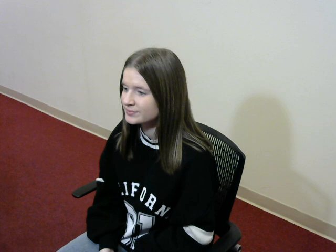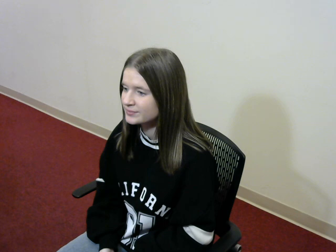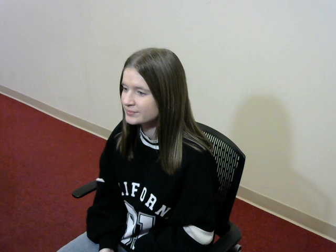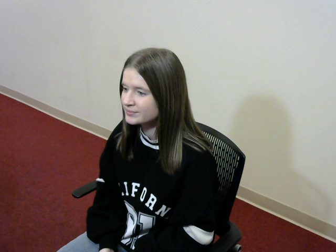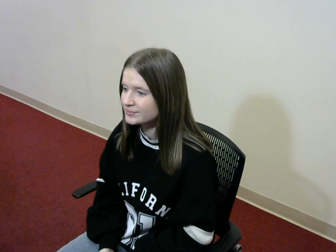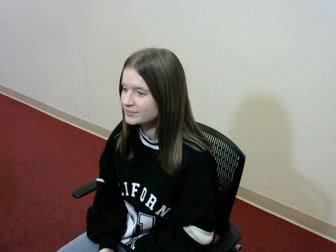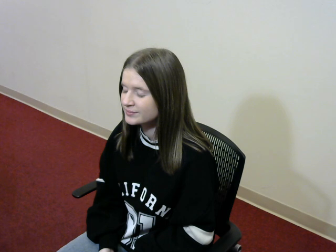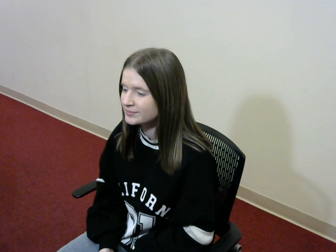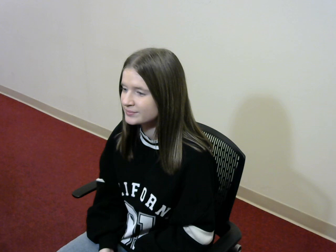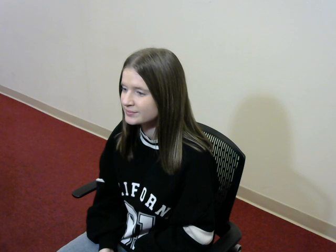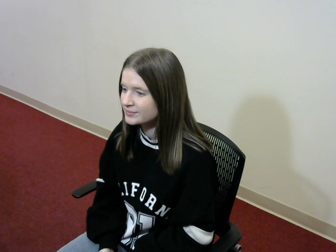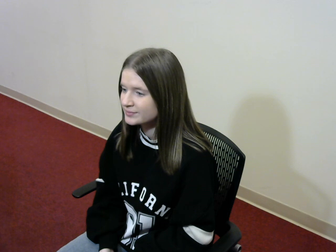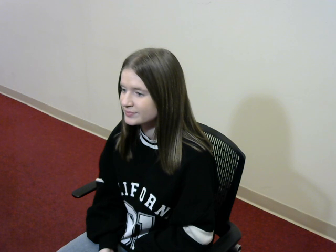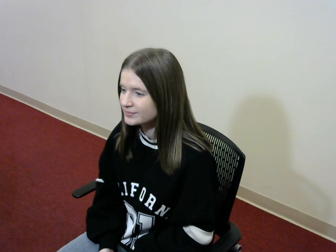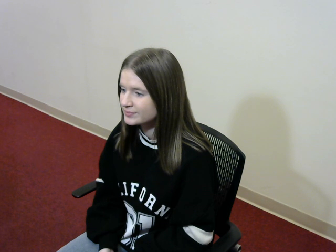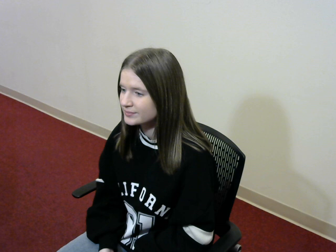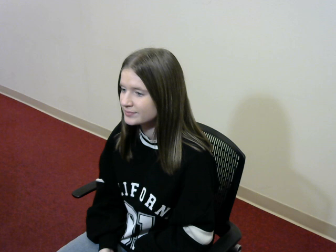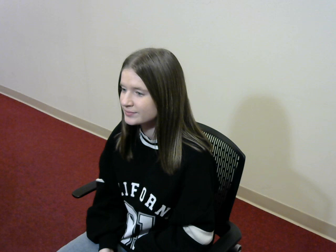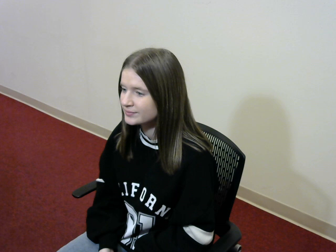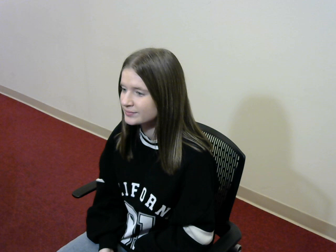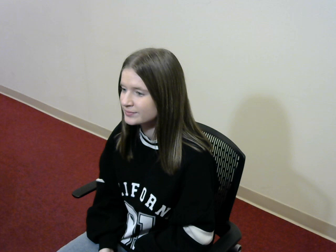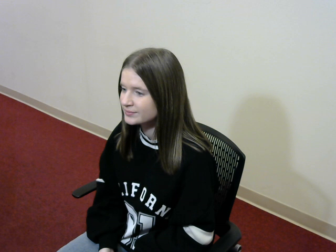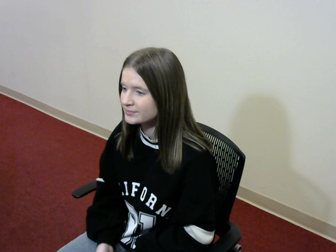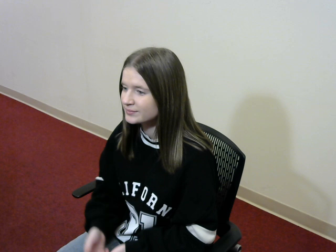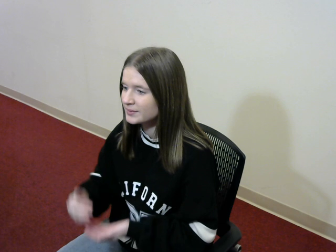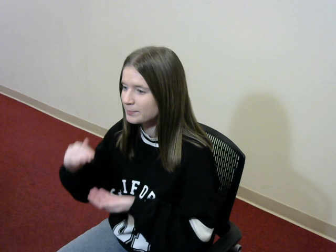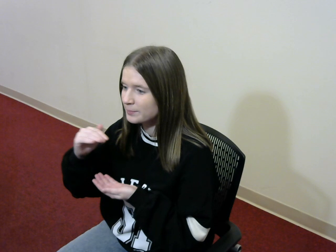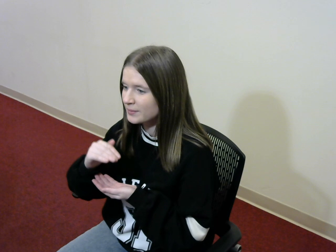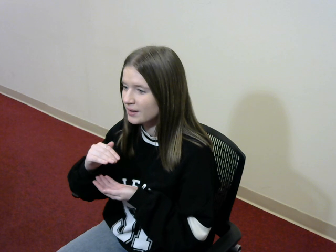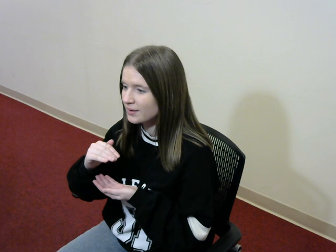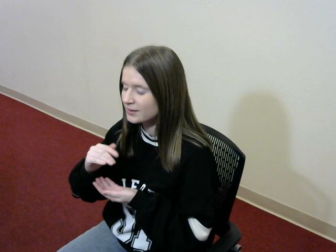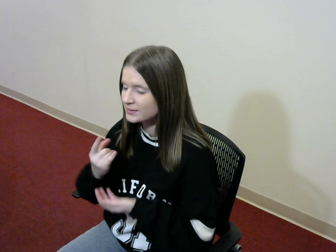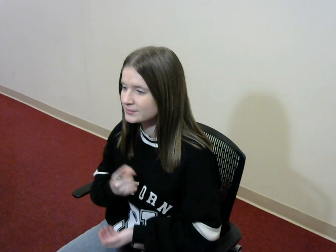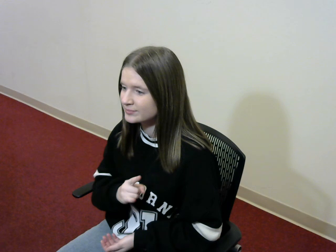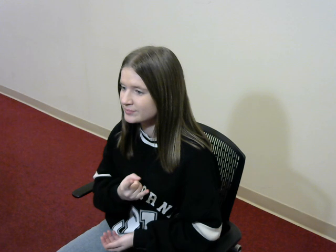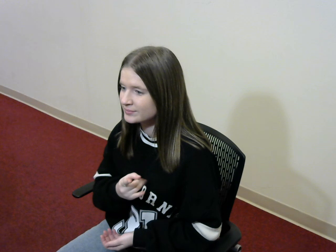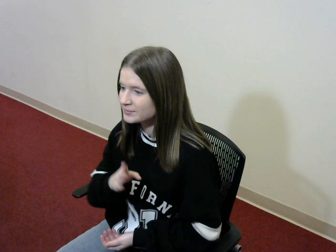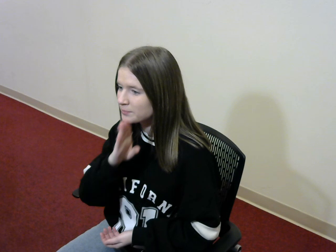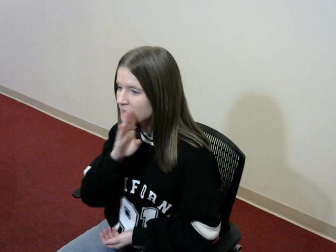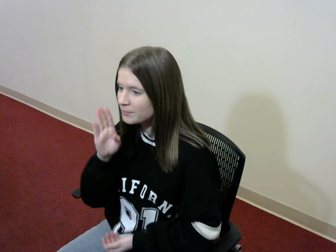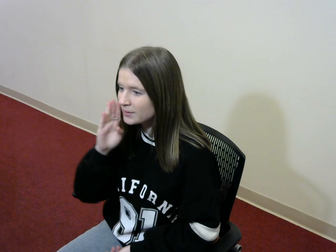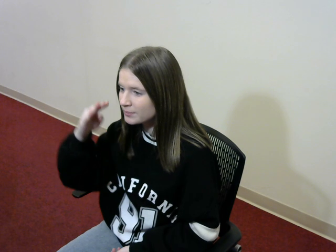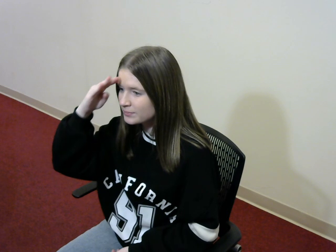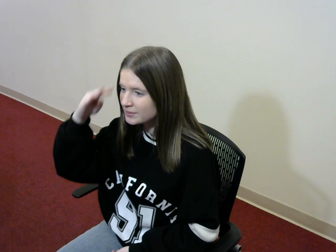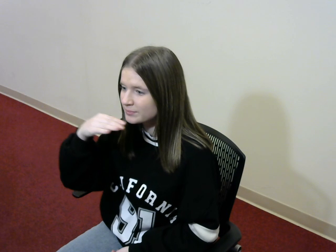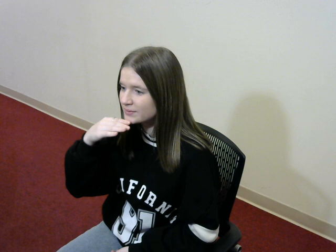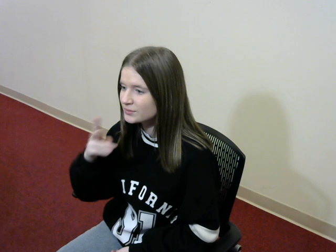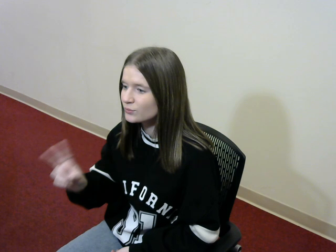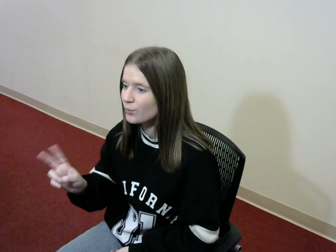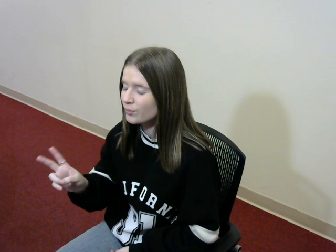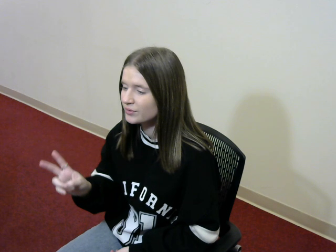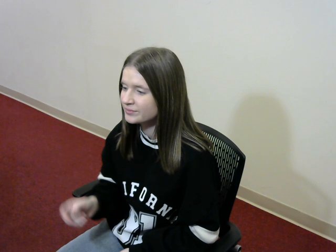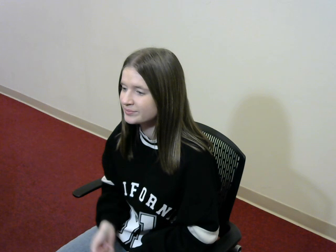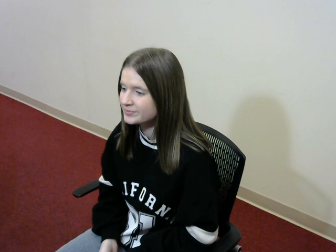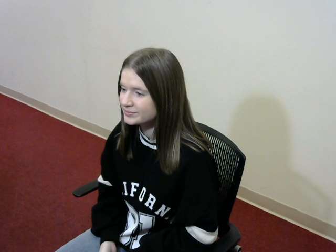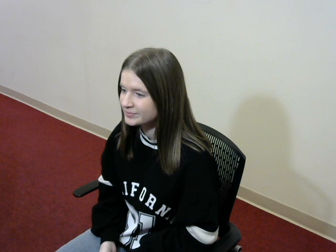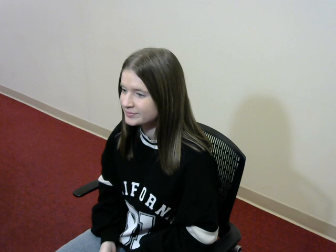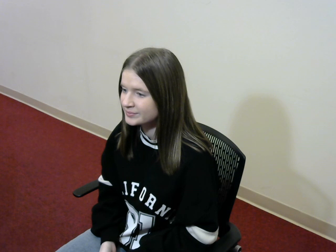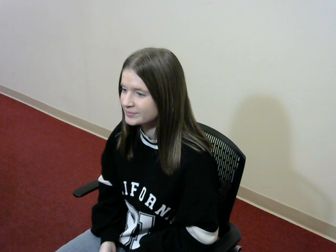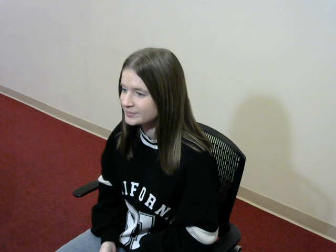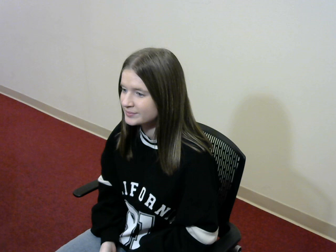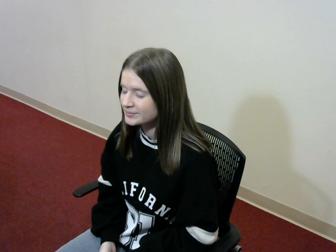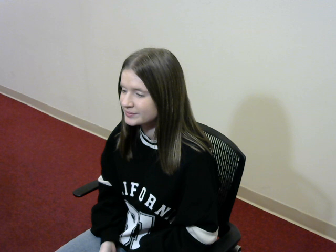Körpə uşağın valideyni kimdir?